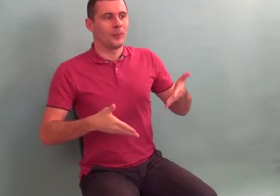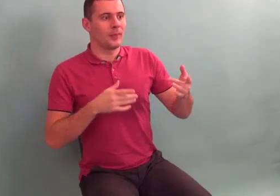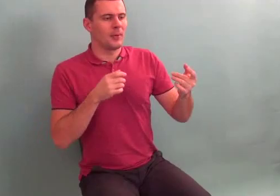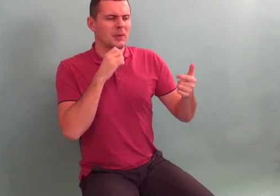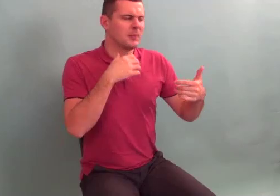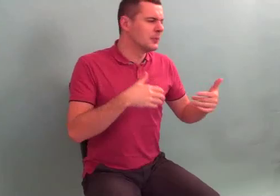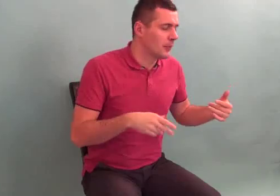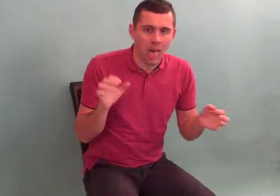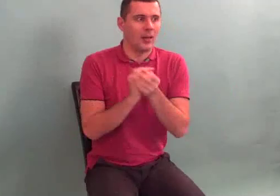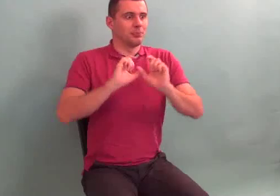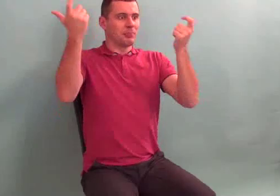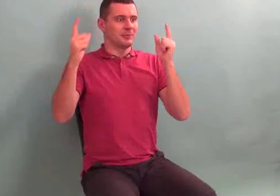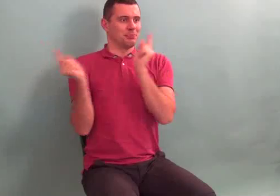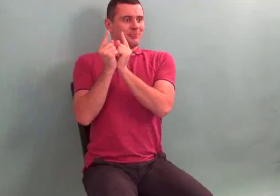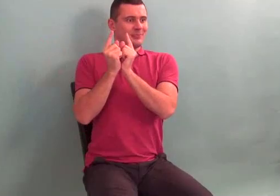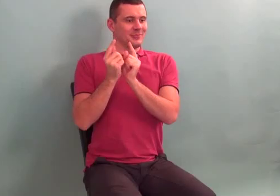Babcia zdenerwowana przypadkiem widzi szklarza.